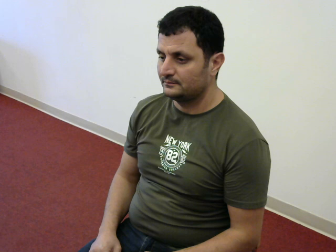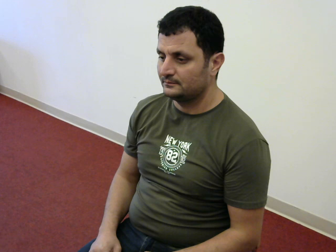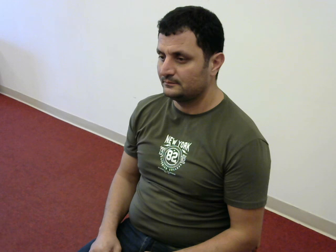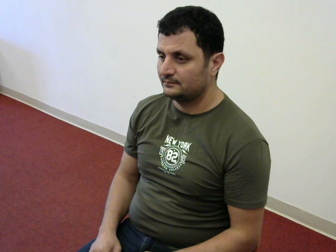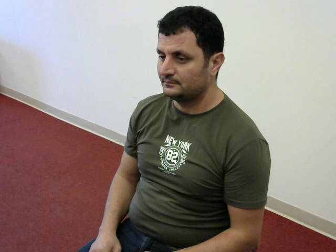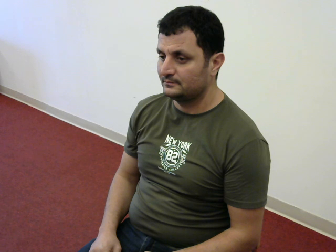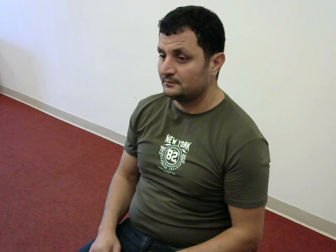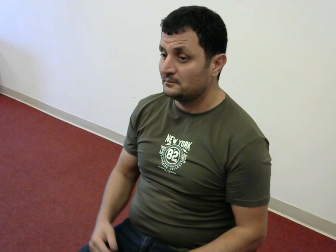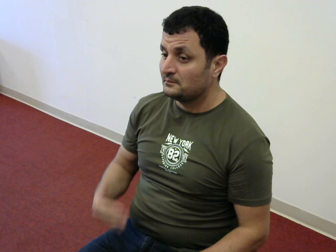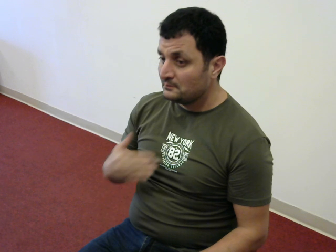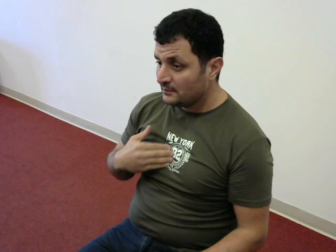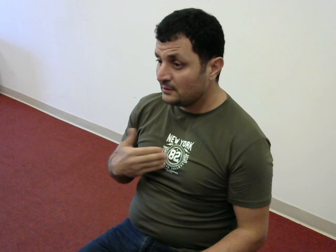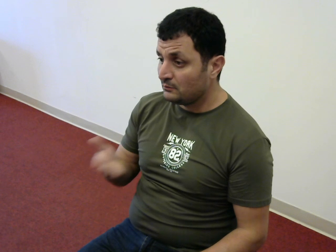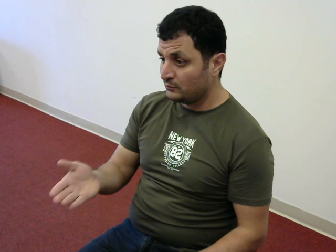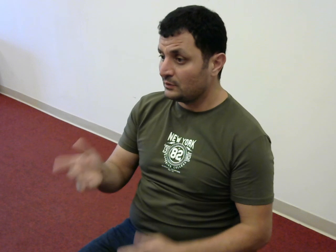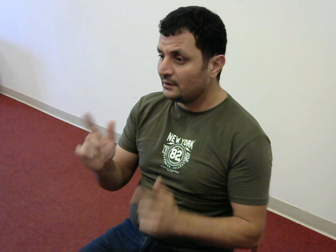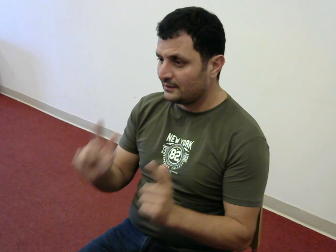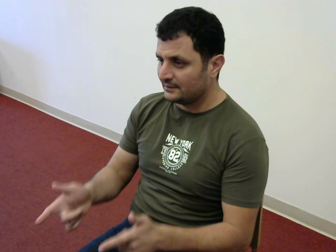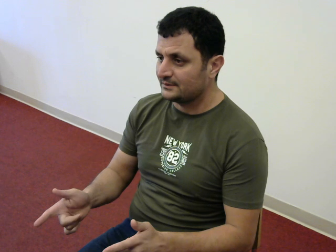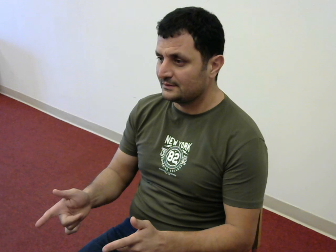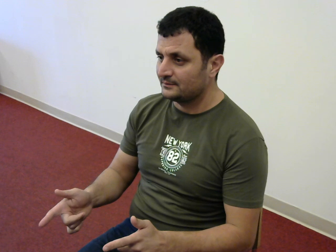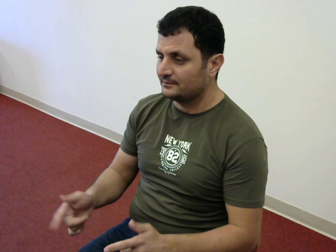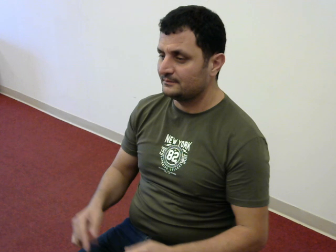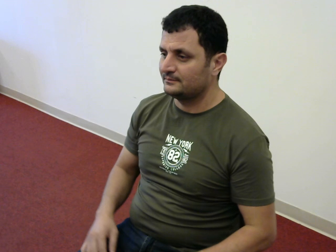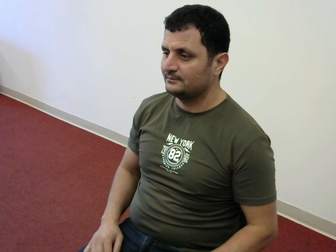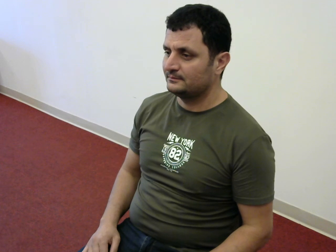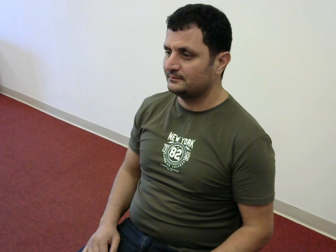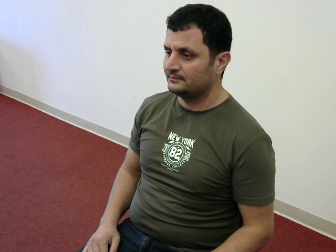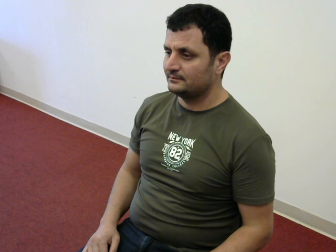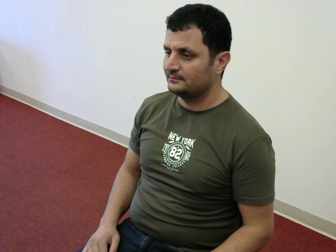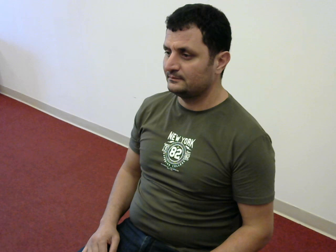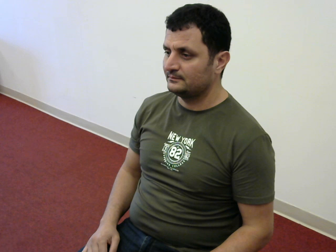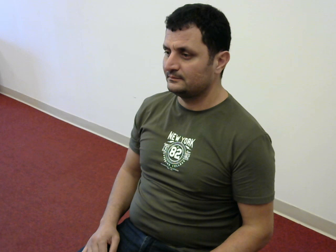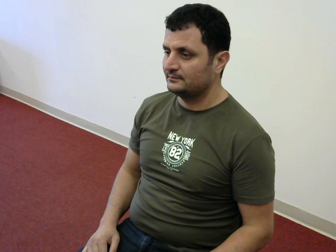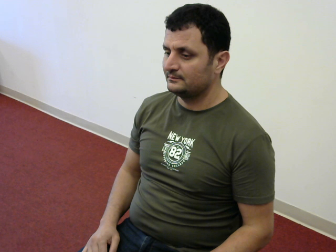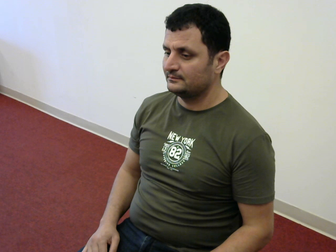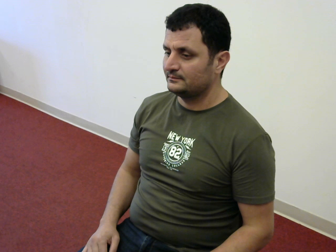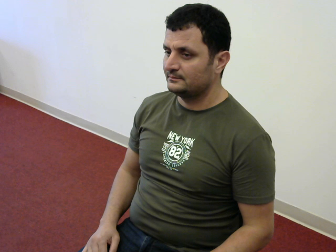Mən bununla razıyam